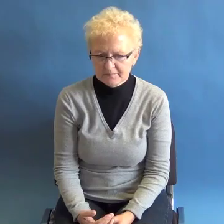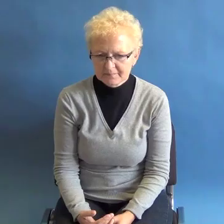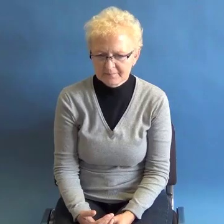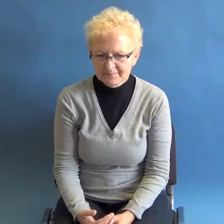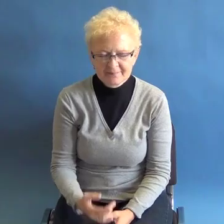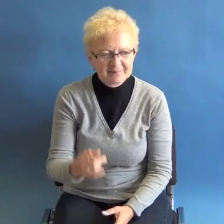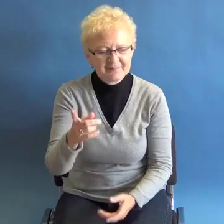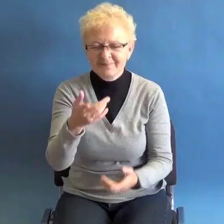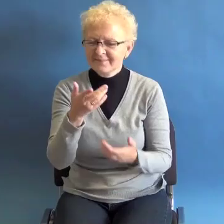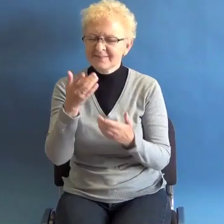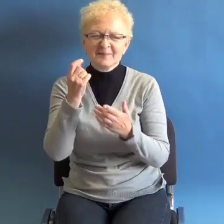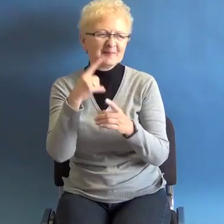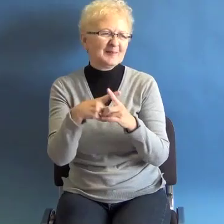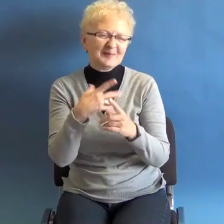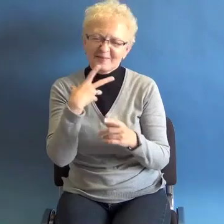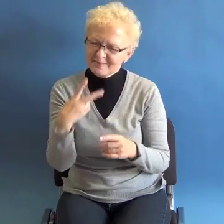Nie, kościół nie...